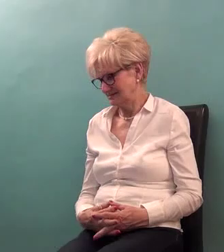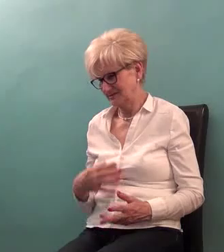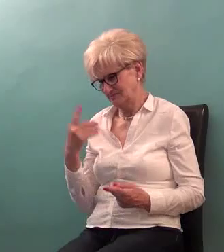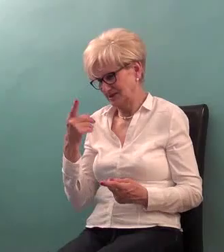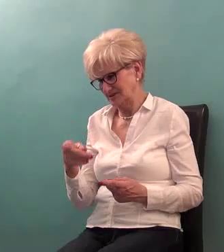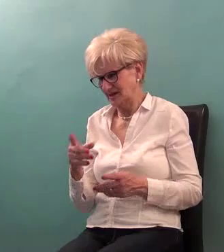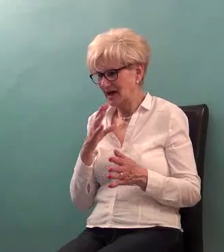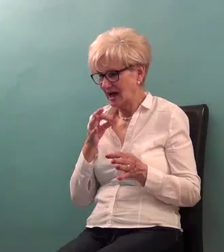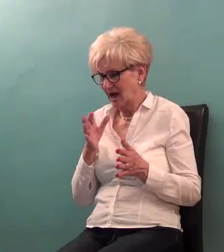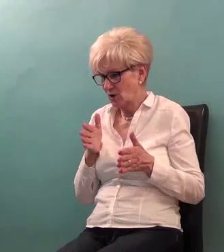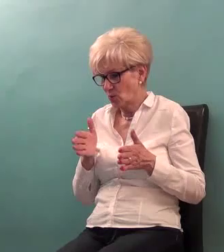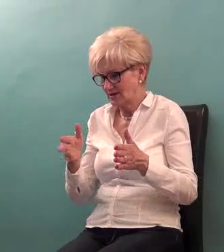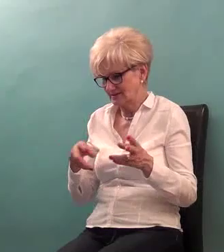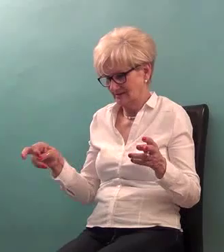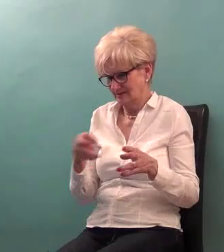Ja myślę, że jak ktoś wsiądzie do samochodu na ulicy to będzie innym kierowcom przeszkadzało.